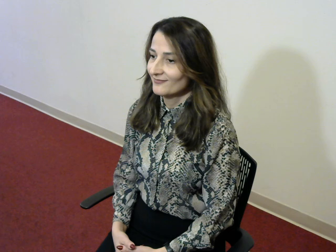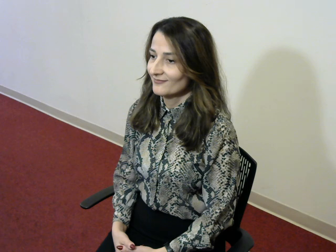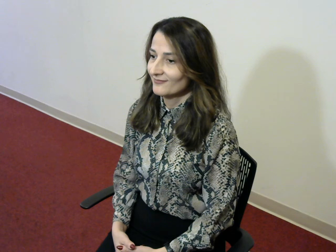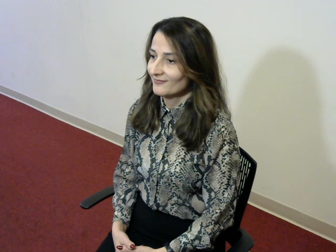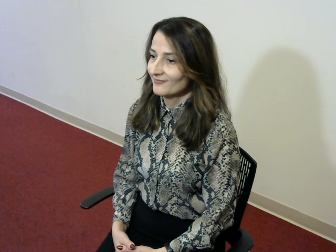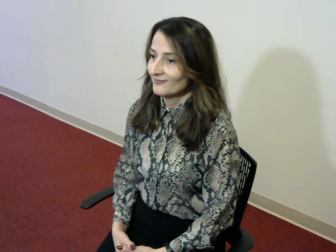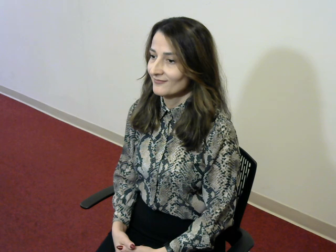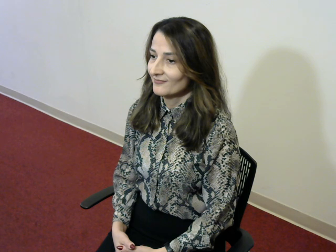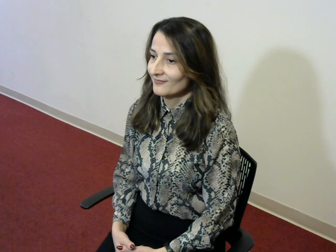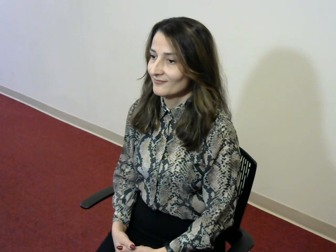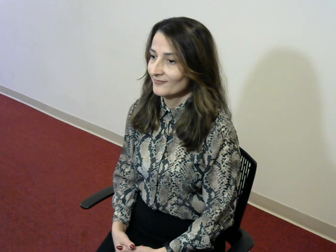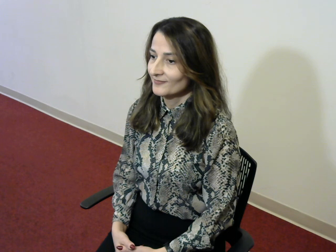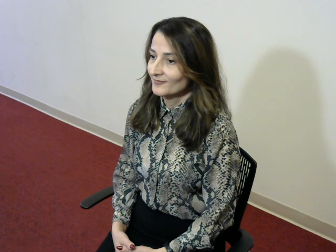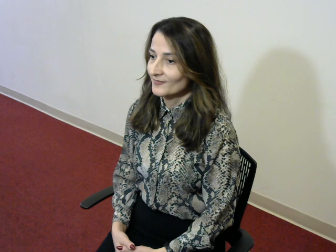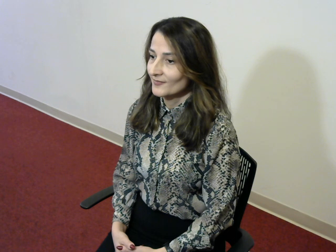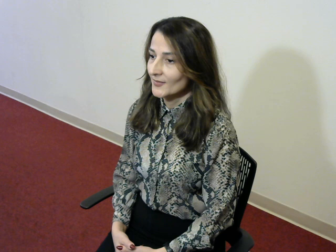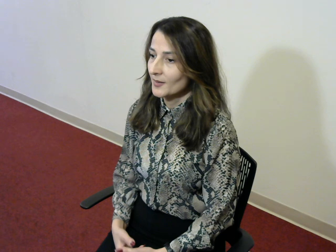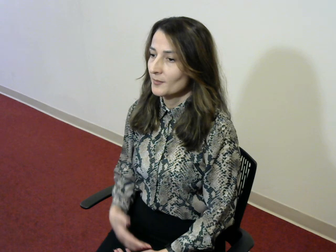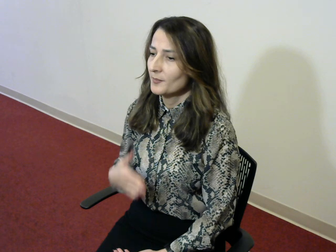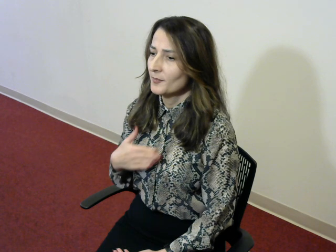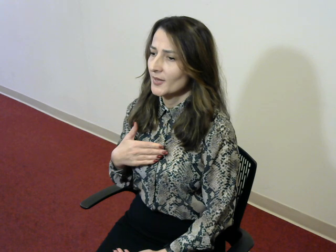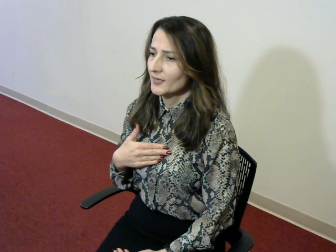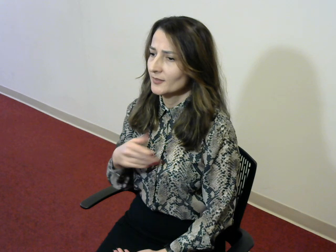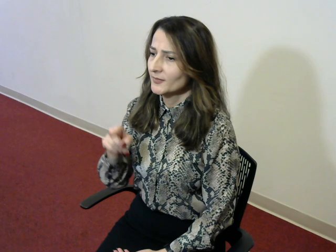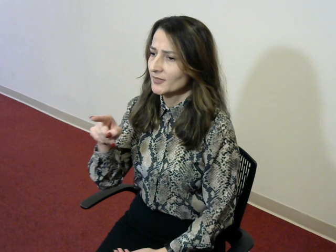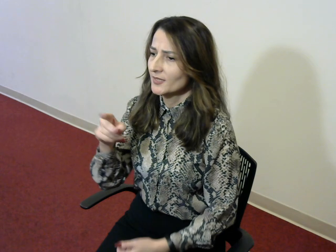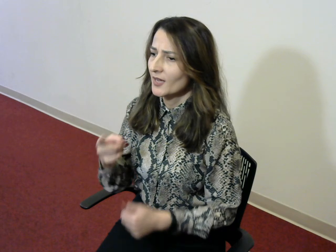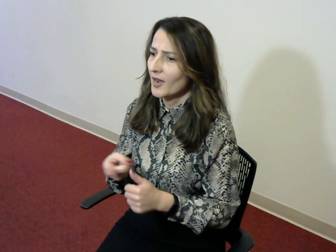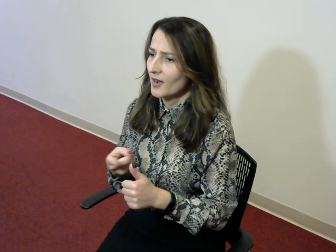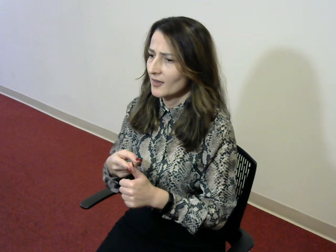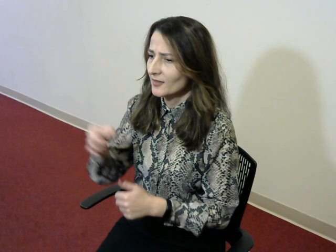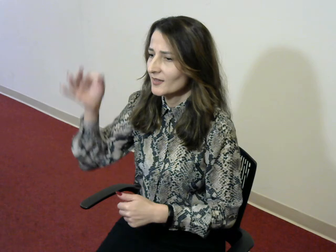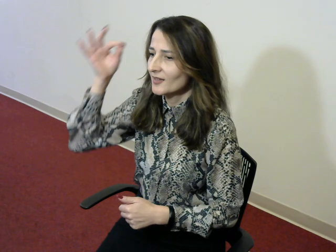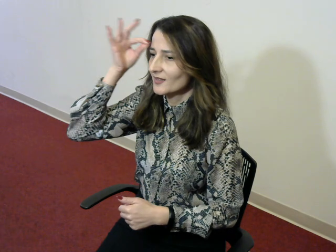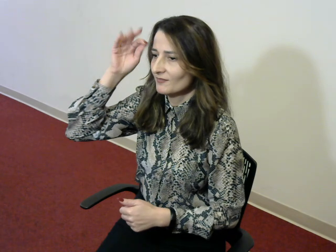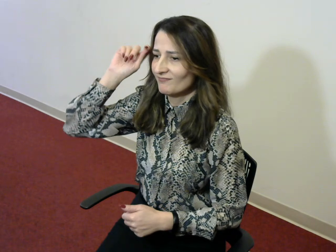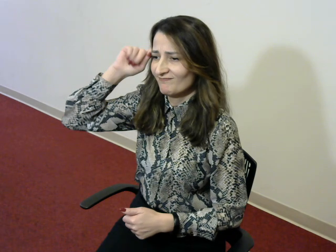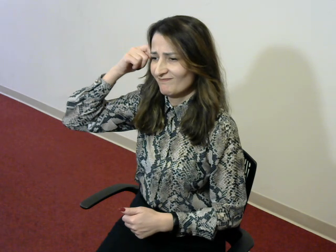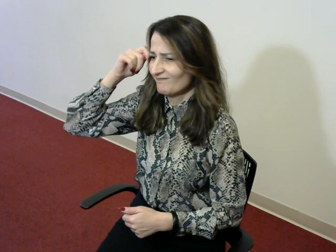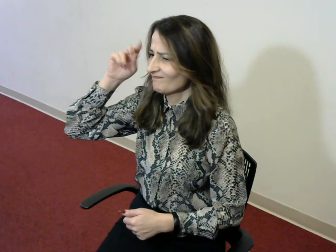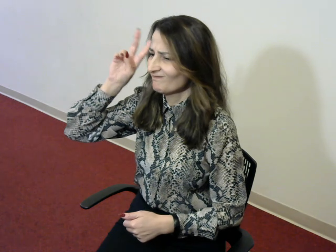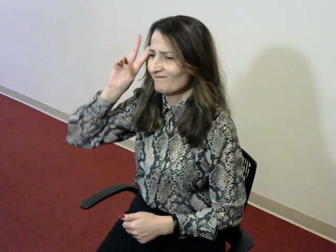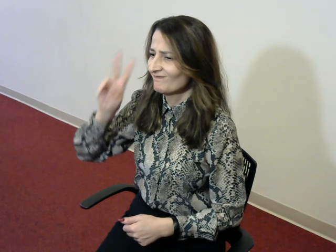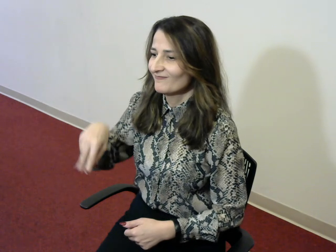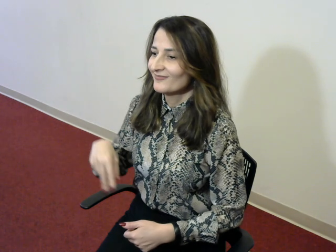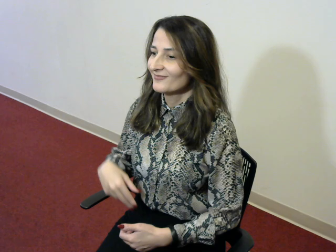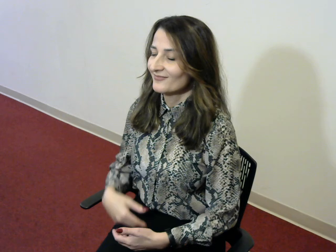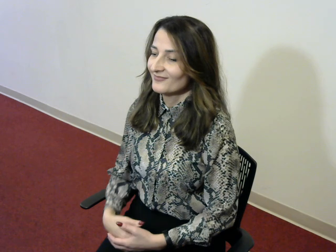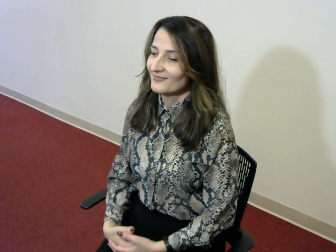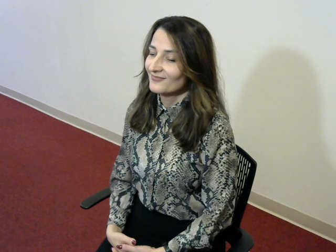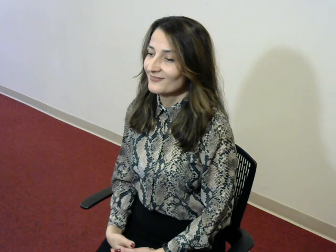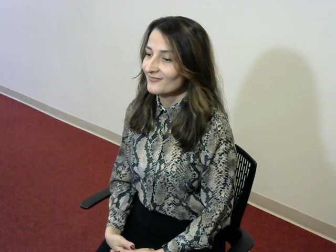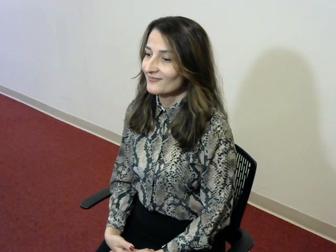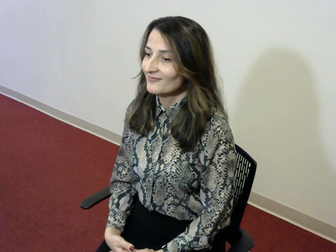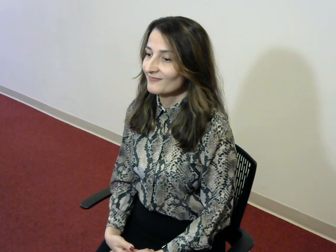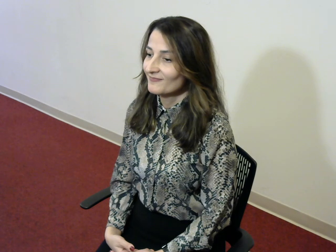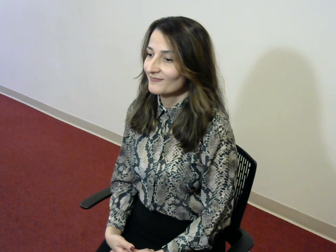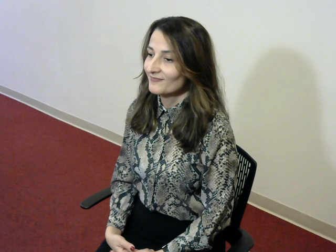Mən sənin adını yadımda saxlaya bilmirəm